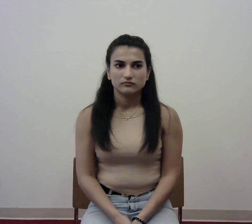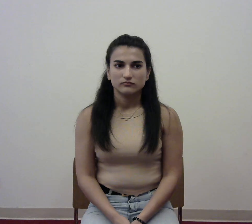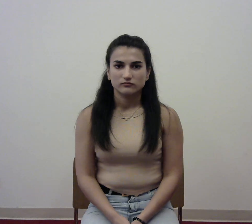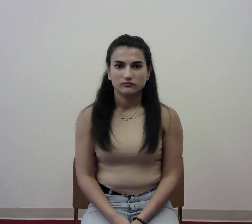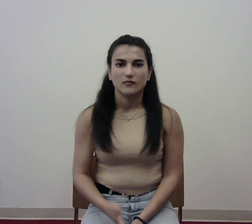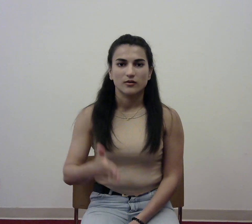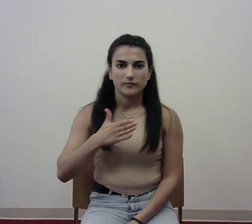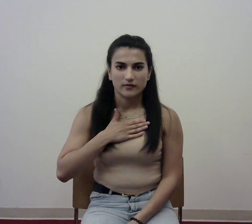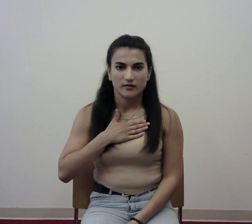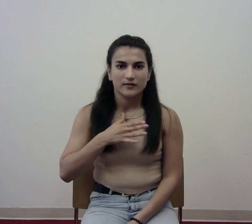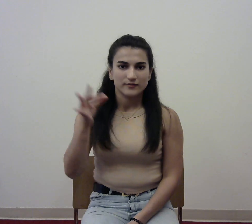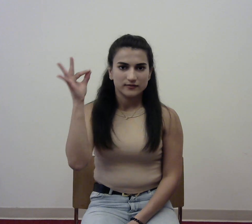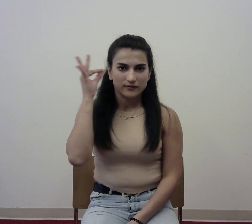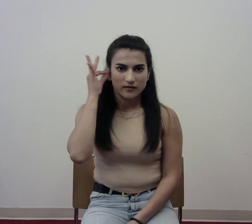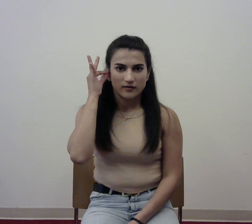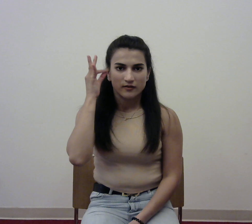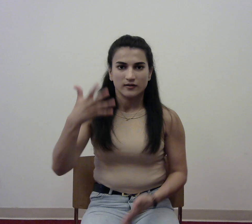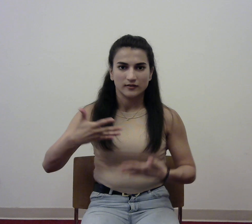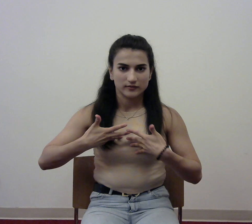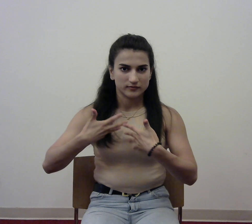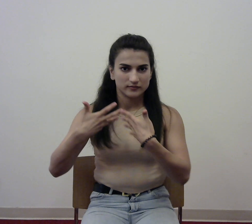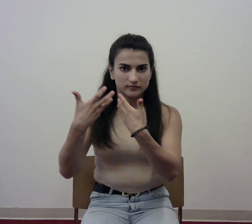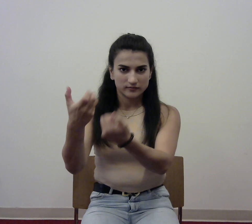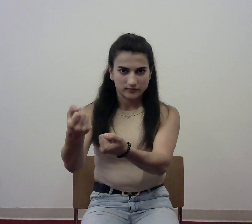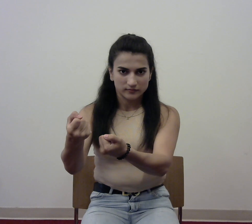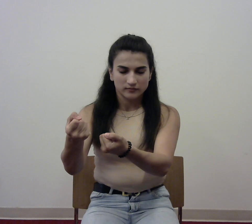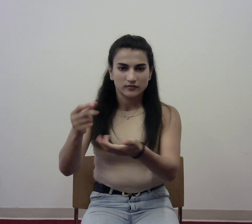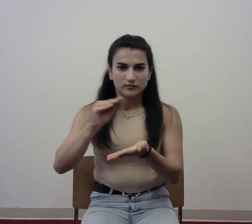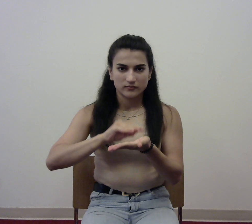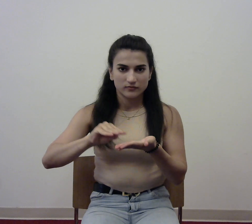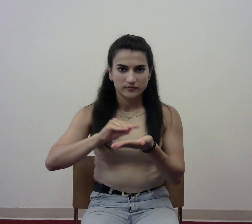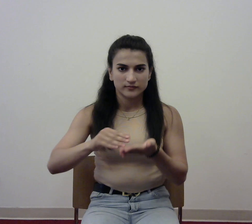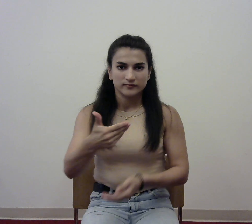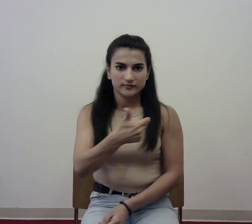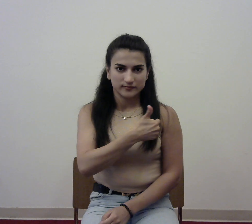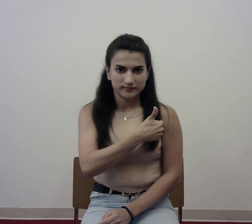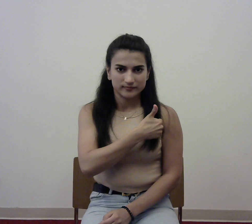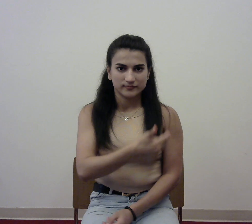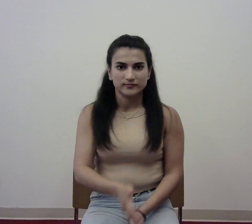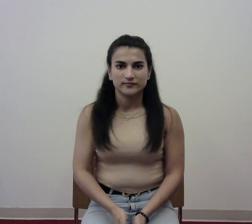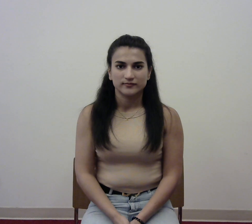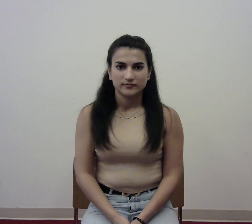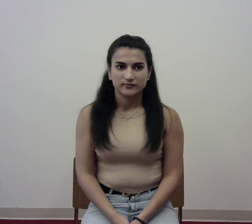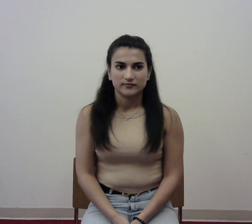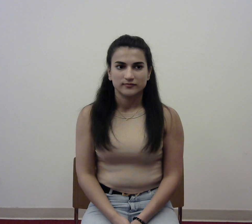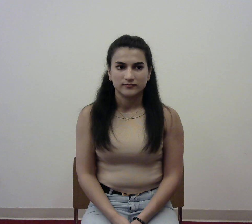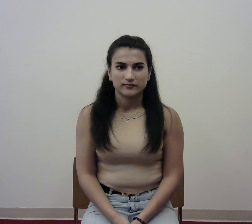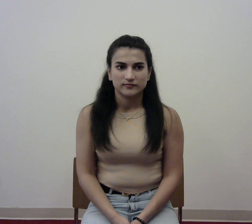Mən həkimin qəbuluna yazılmaq istəyirəm